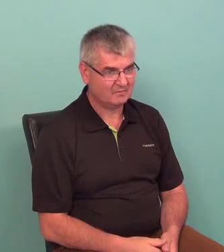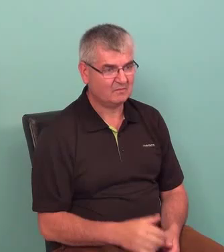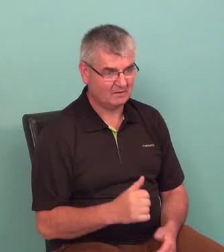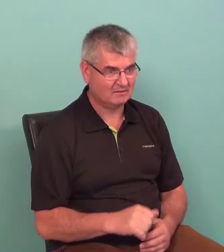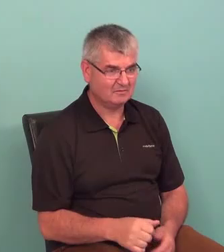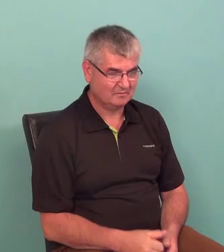Jest.